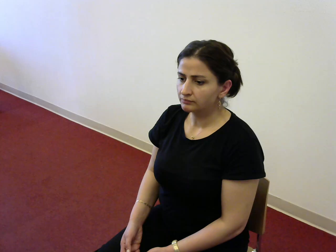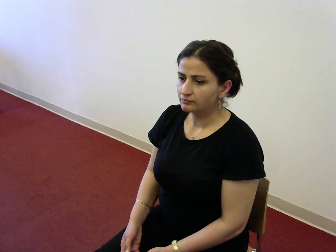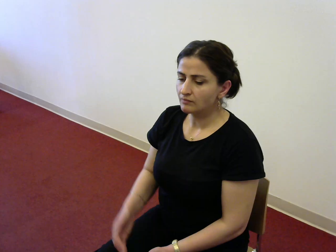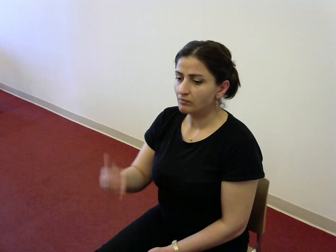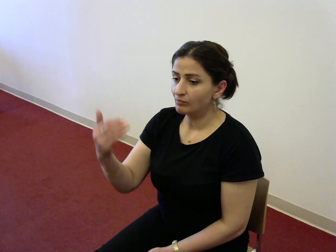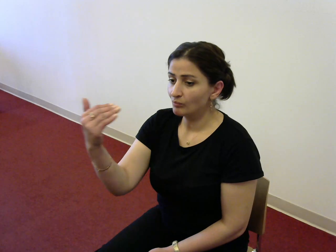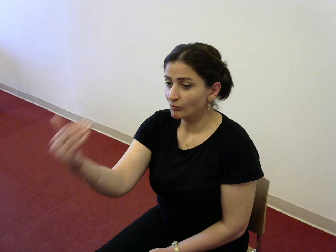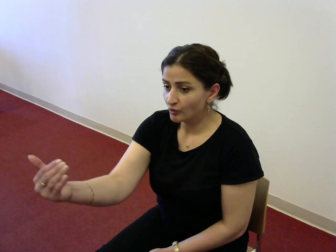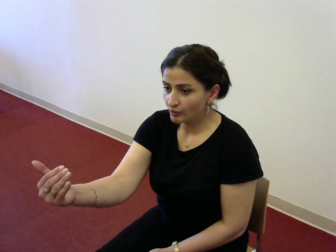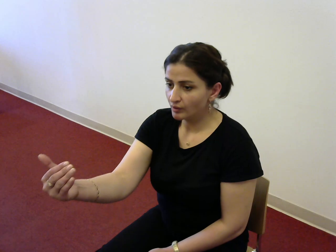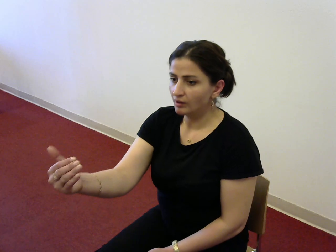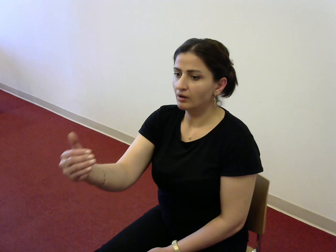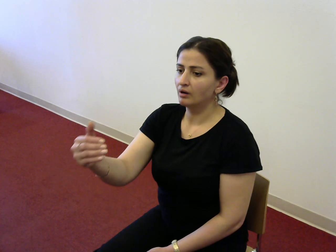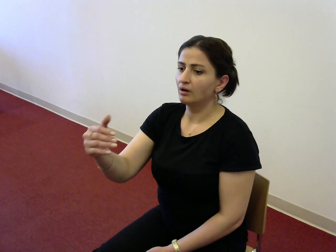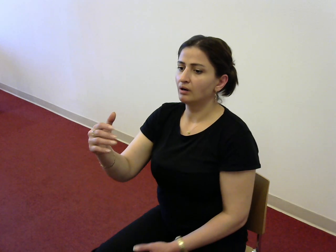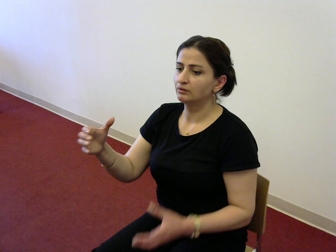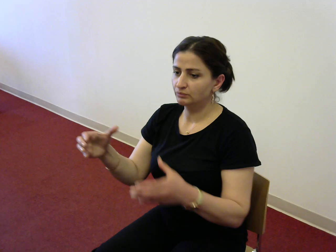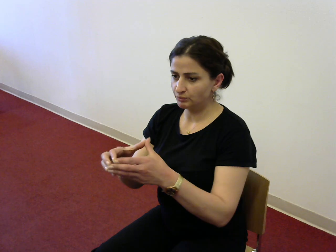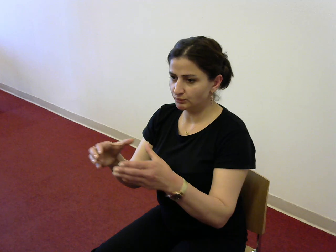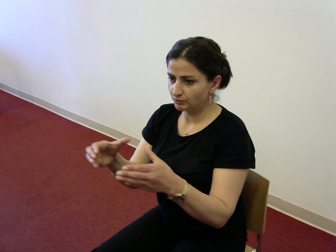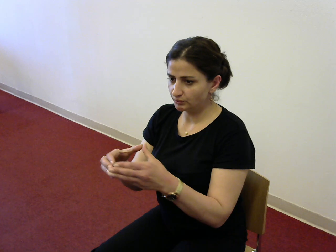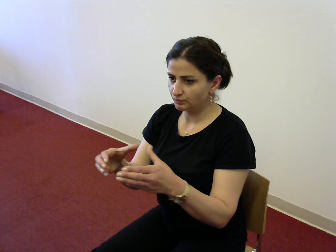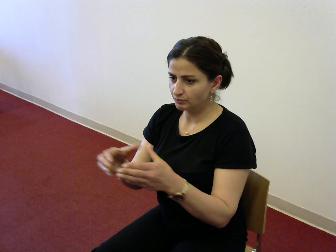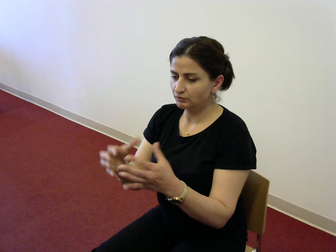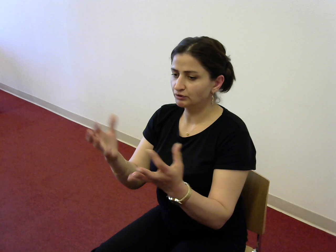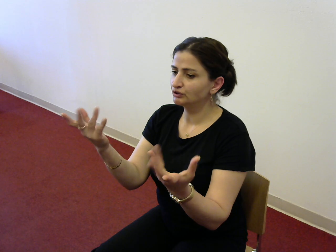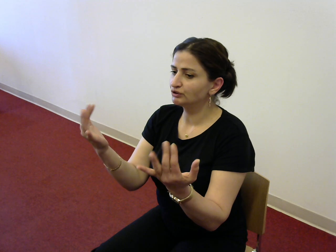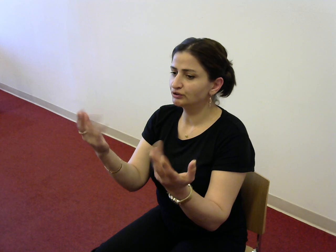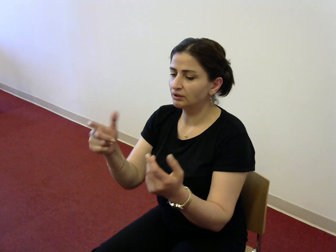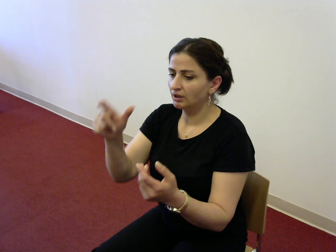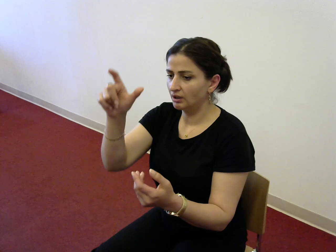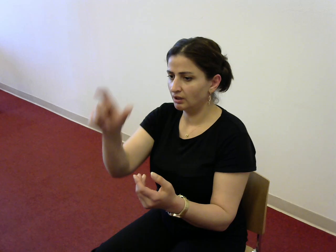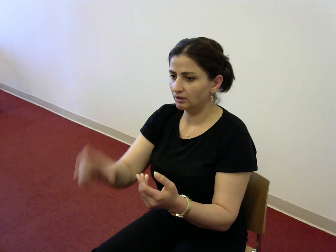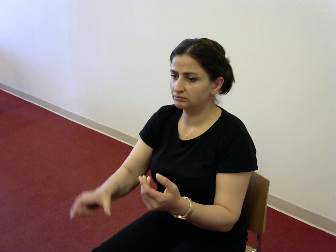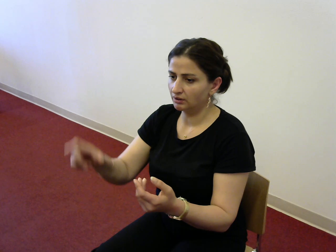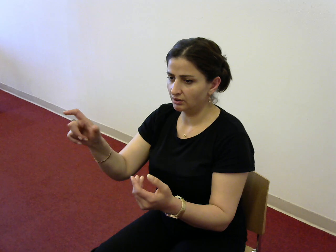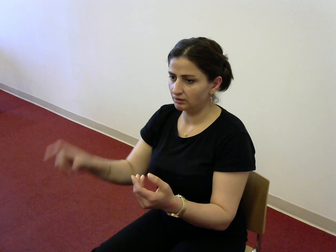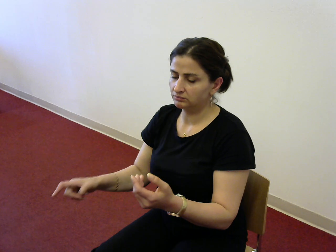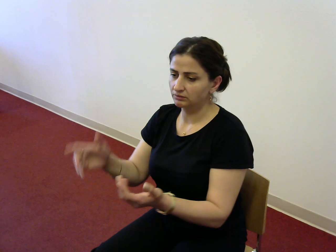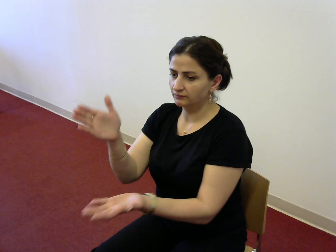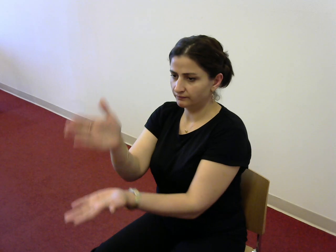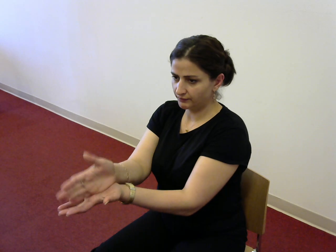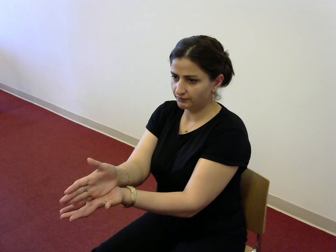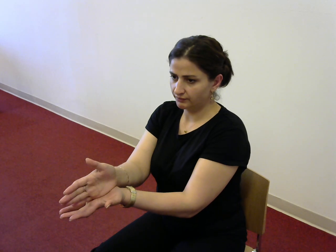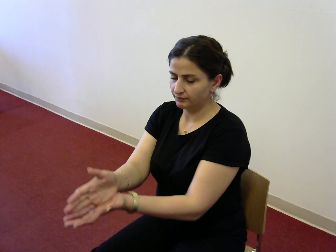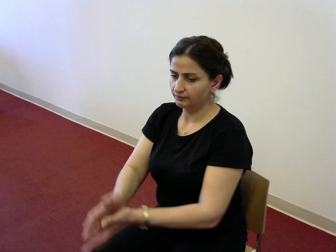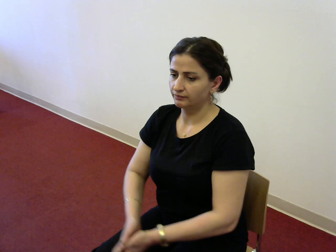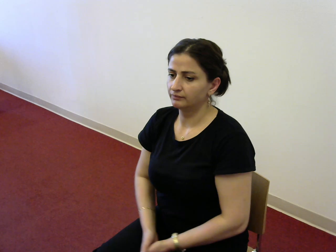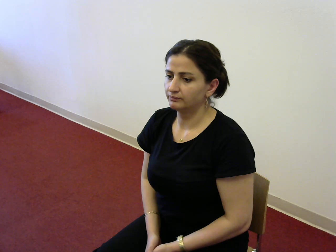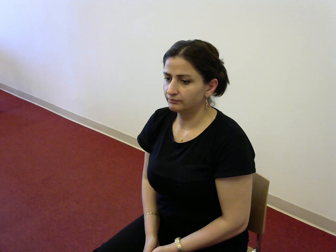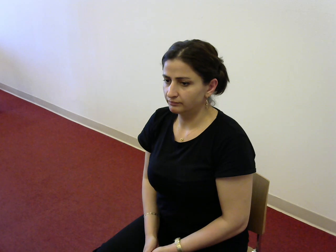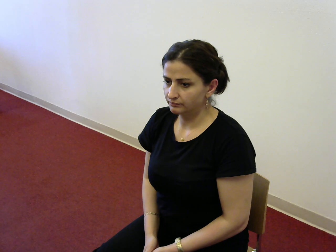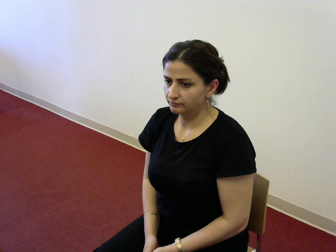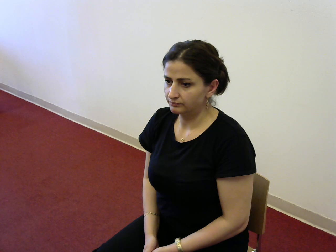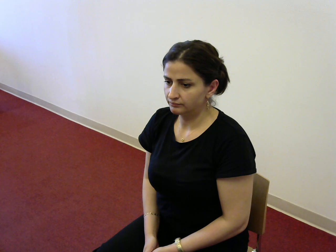Sizin komandada neçə nəfər var?